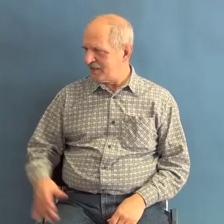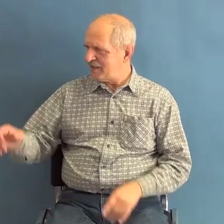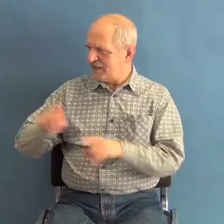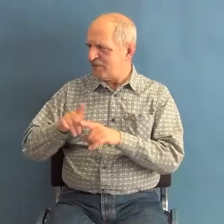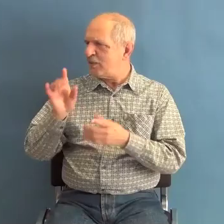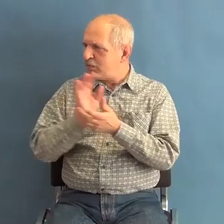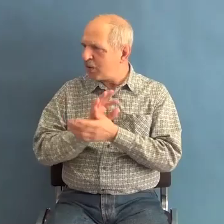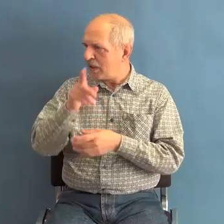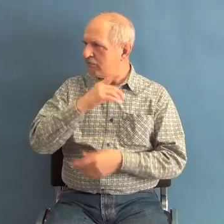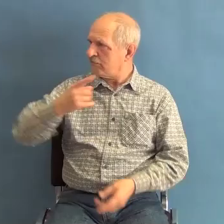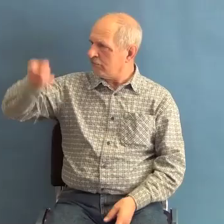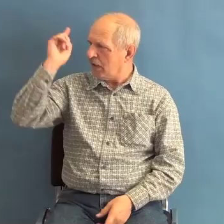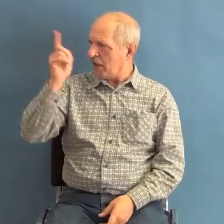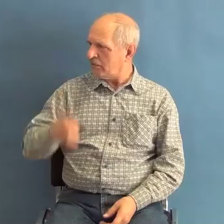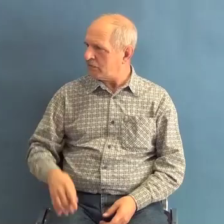W Bułgarii jest taki sam zakaz.